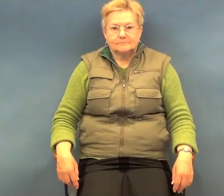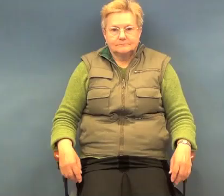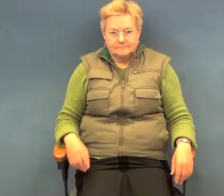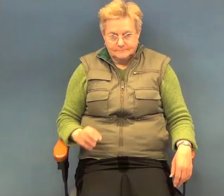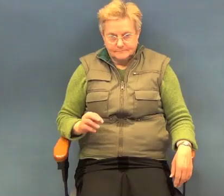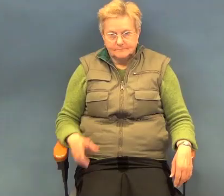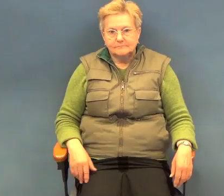Tak.